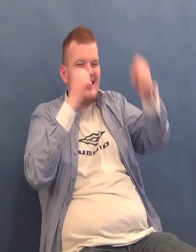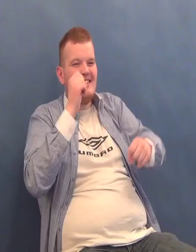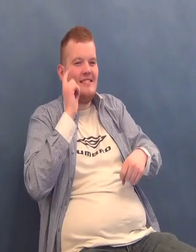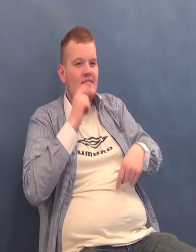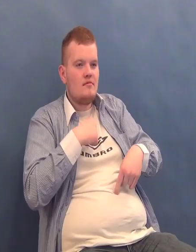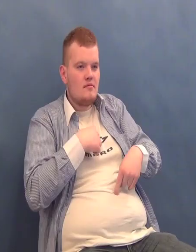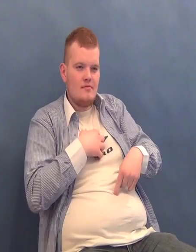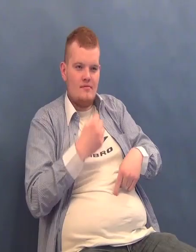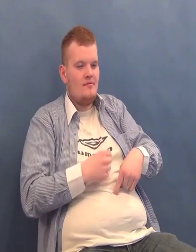A chłopak na to: nic nie czułem.